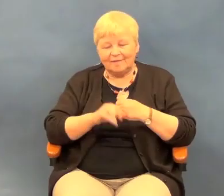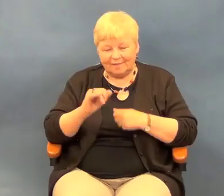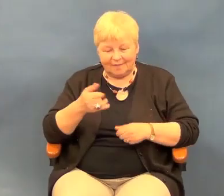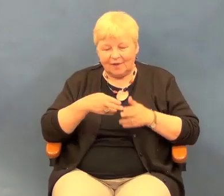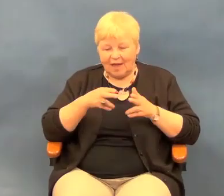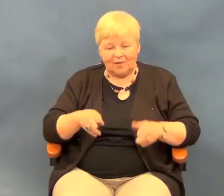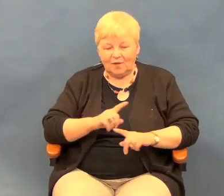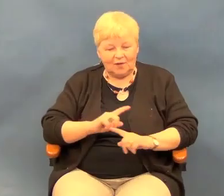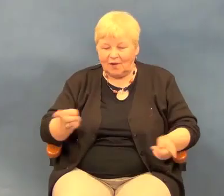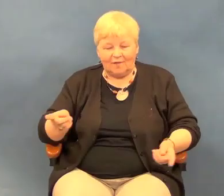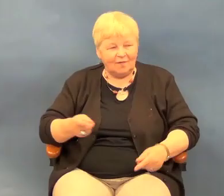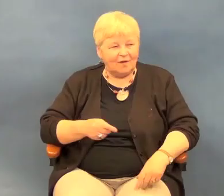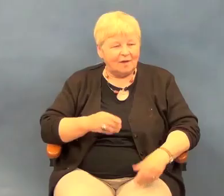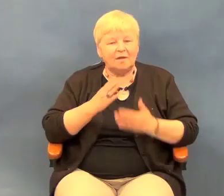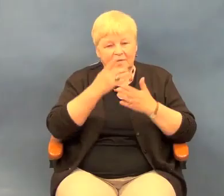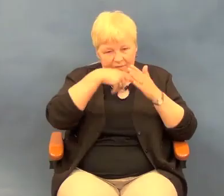Tak, na ulicy nie można i jest za to kara.